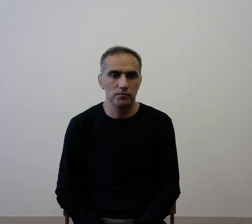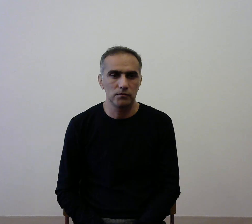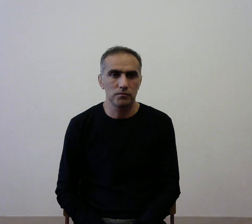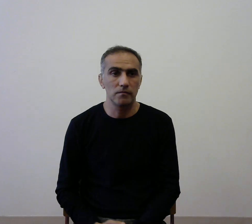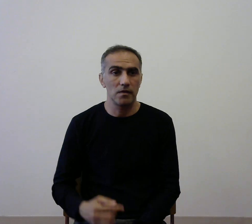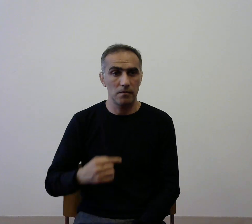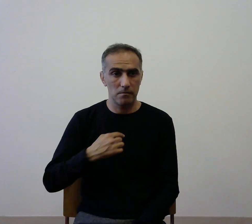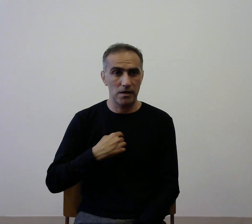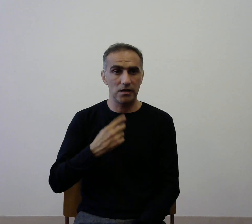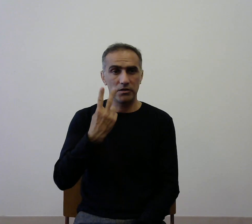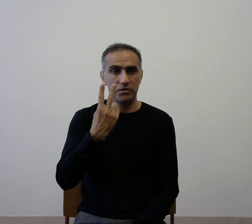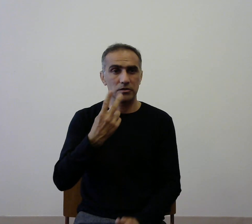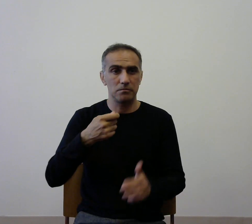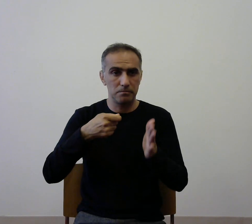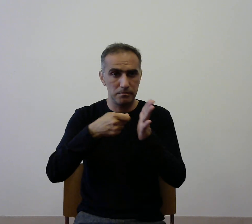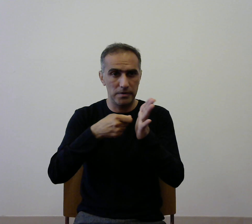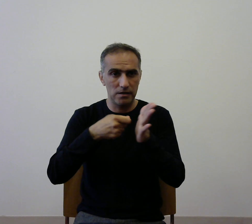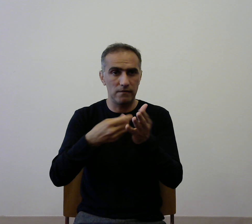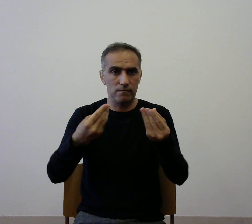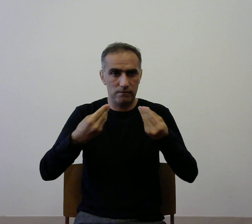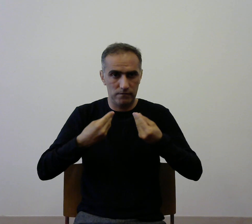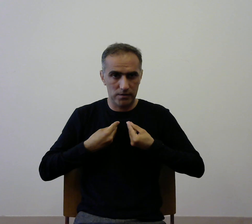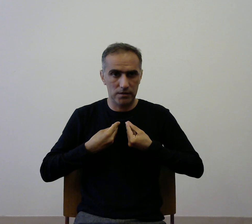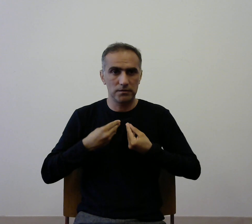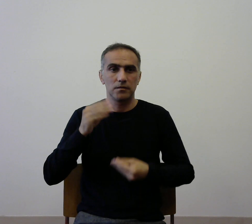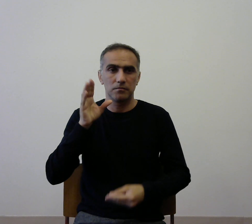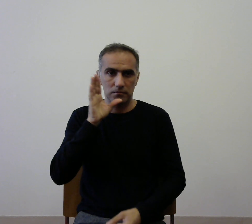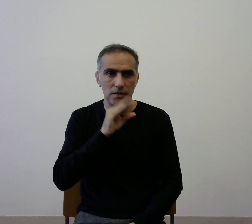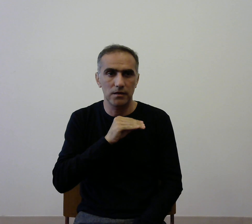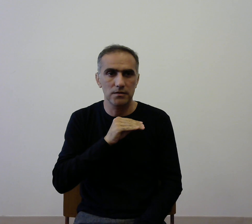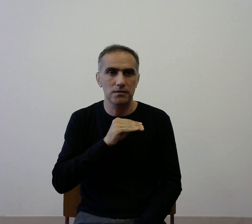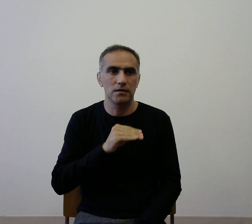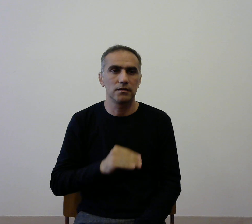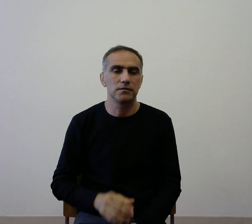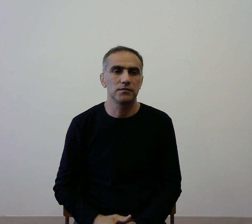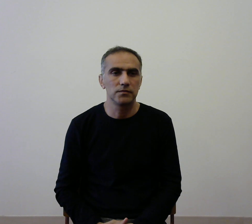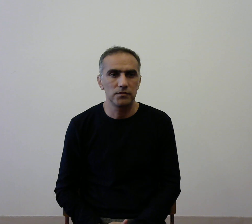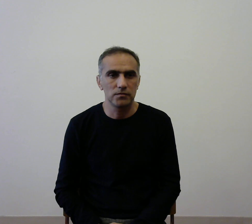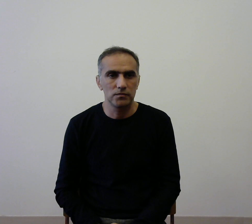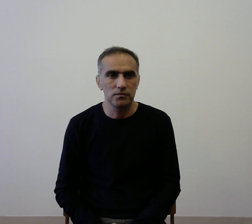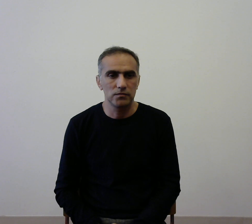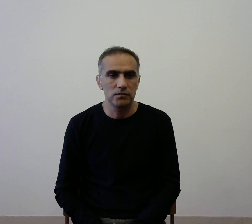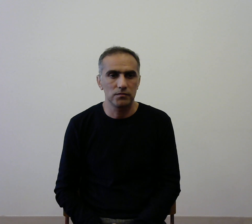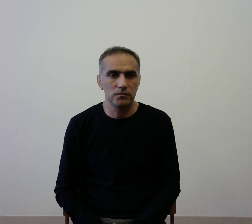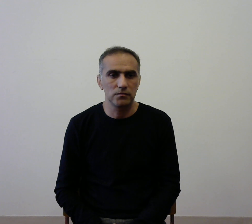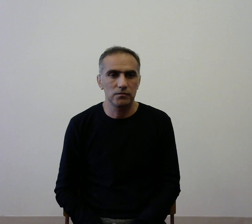Mənə 2 bilet verə bilərsinizmi?